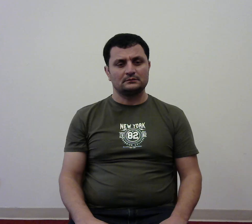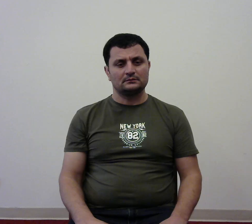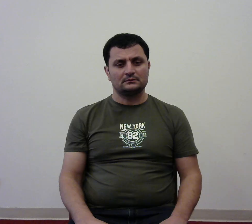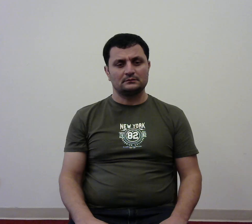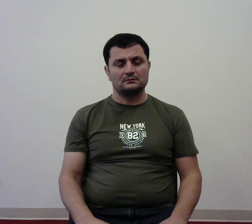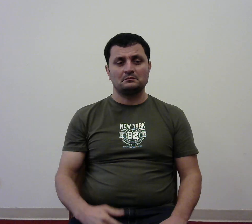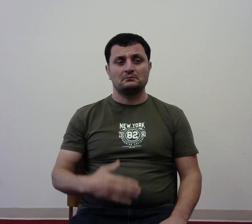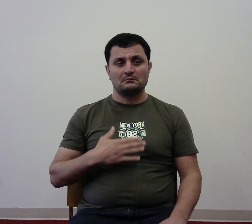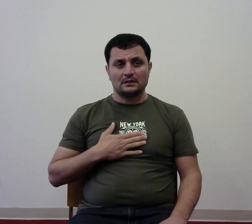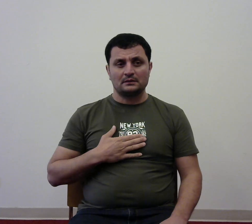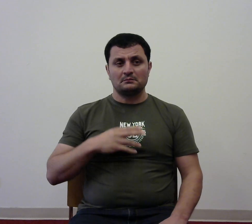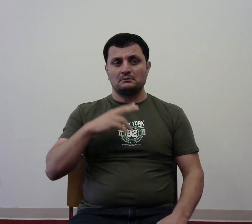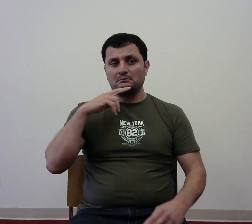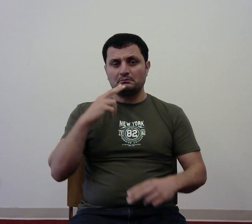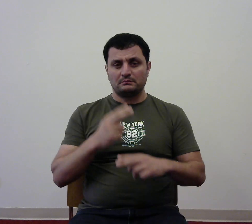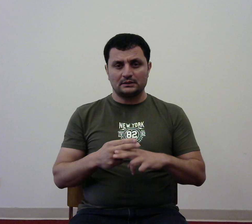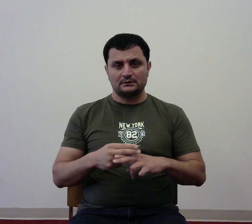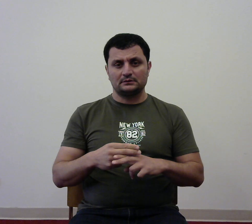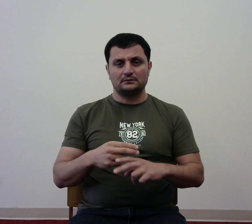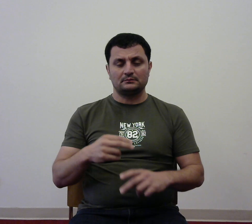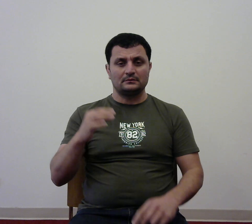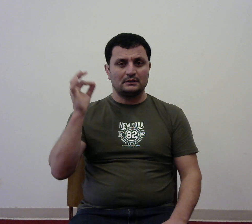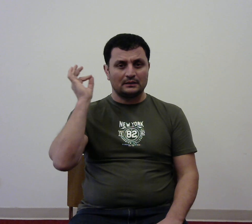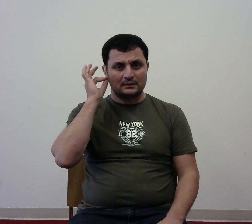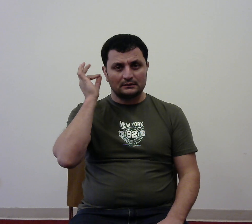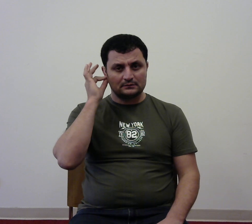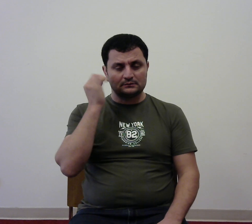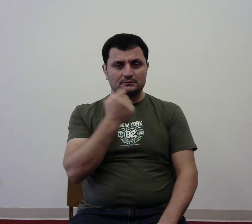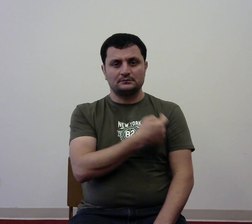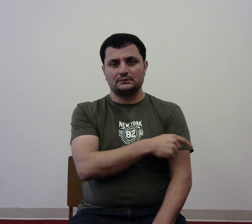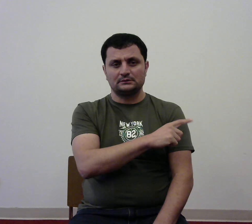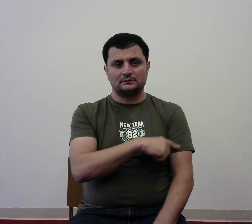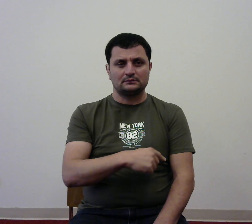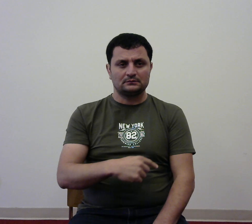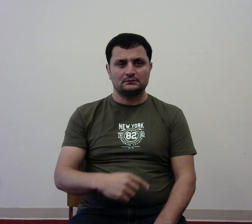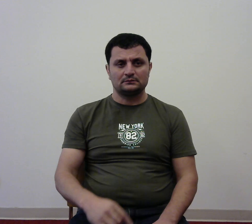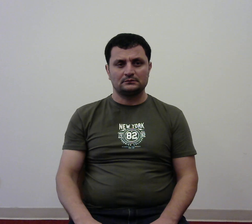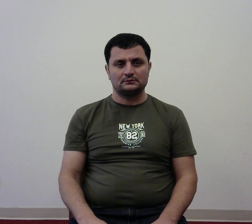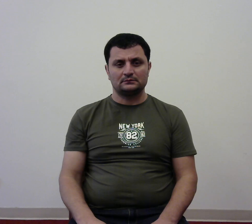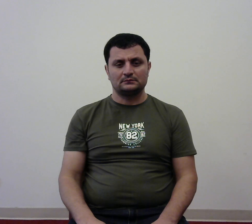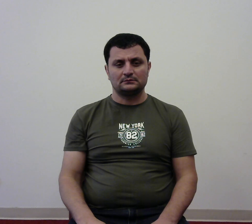Mənim bacım tibb bacısıdır